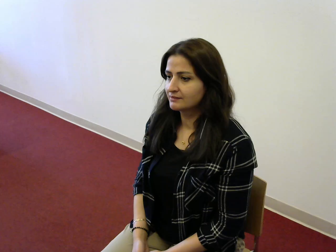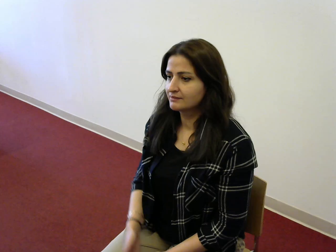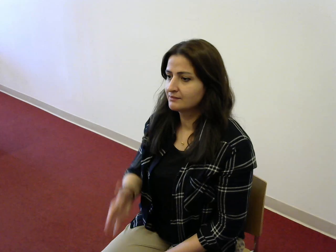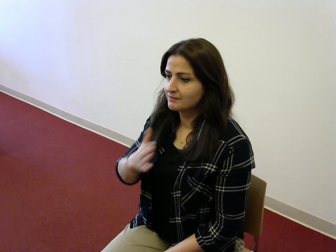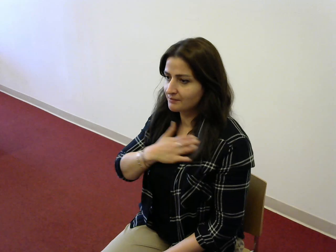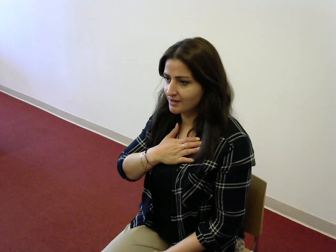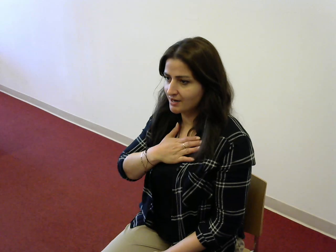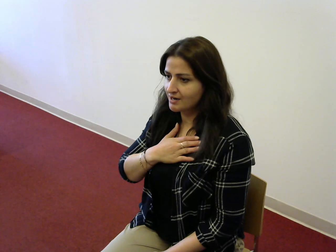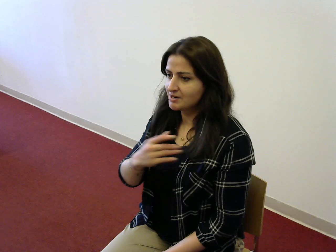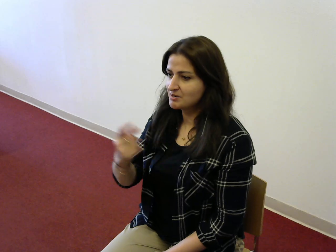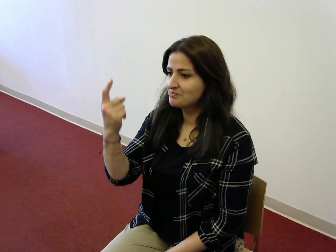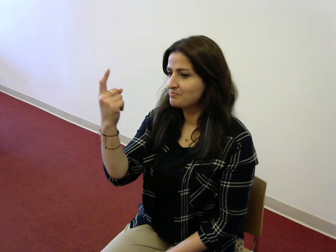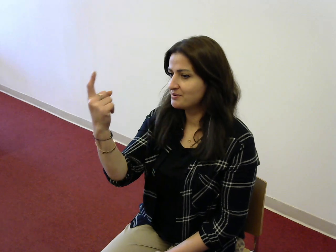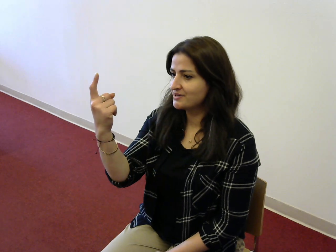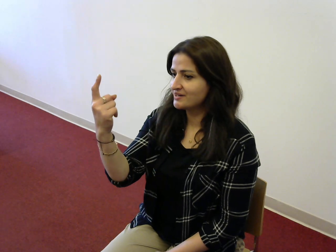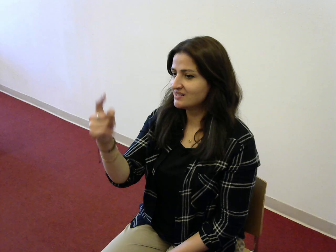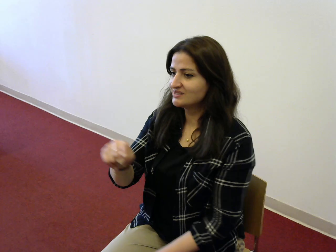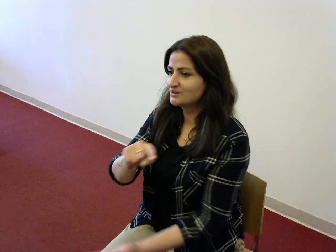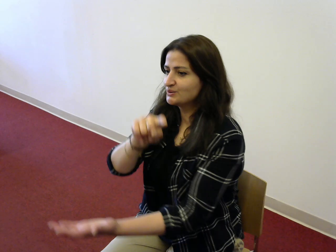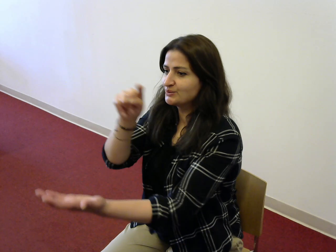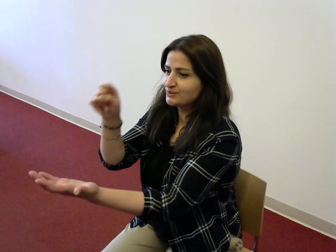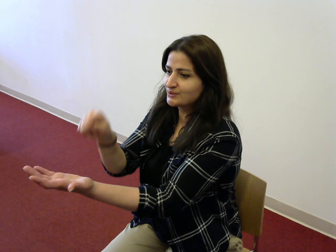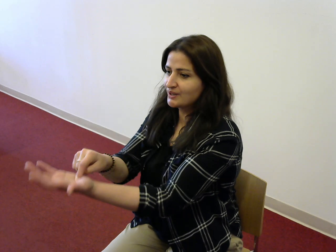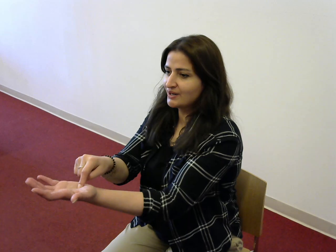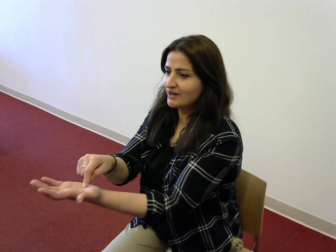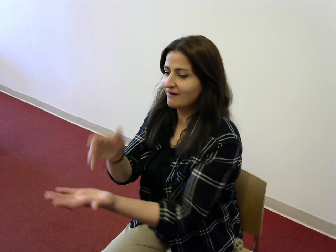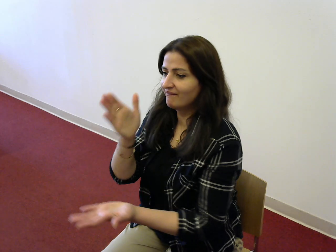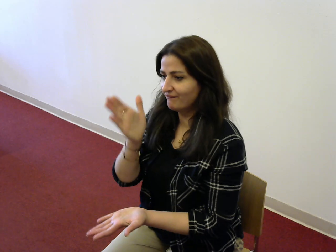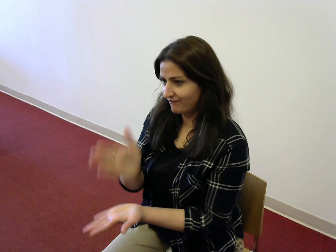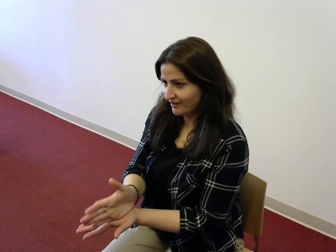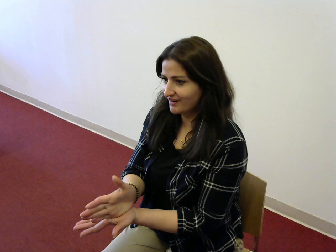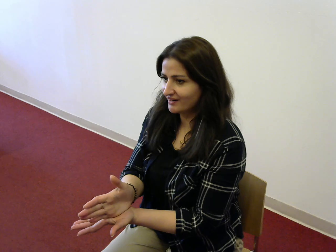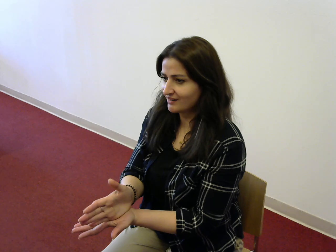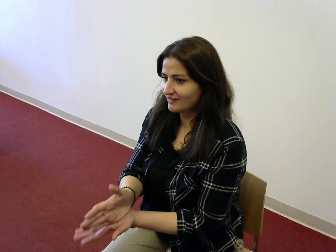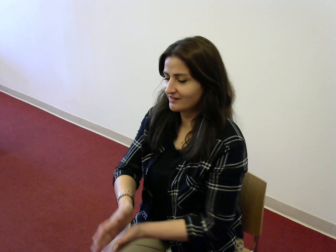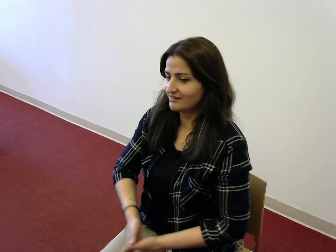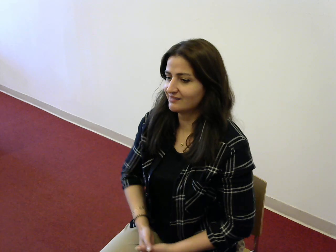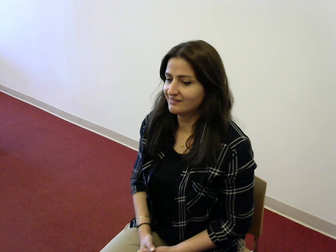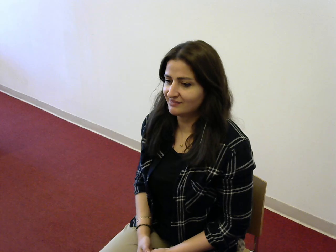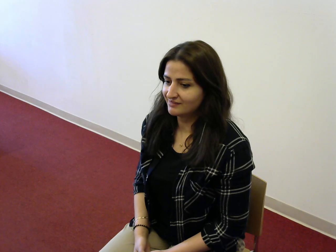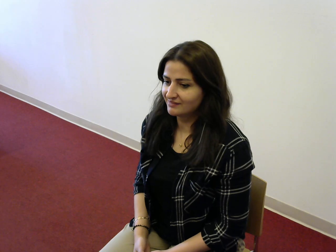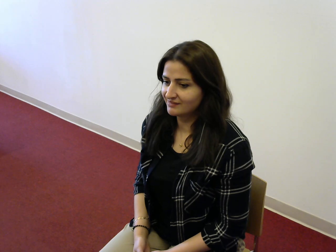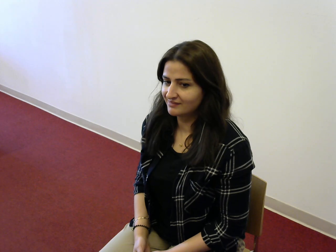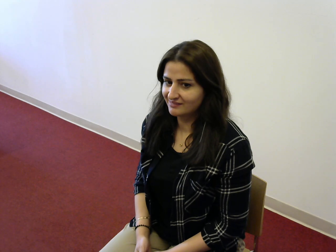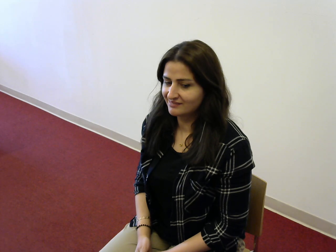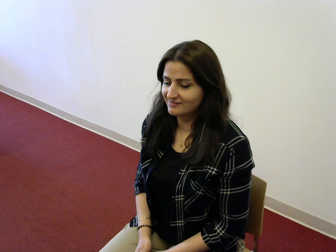Mənim bir sualım var